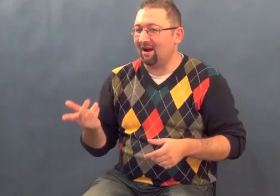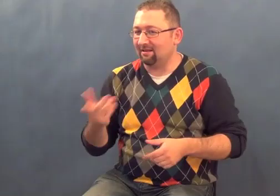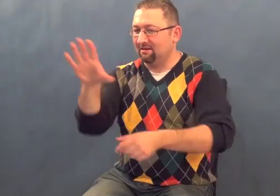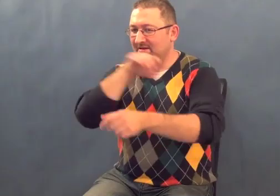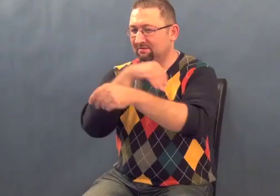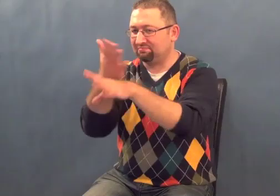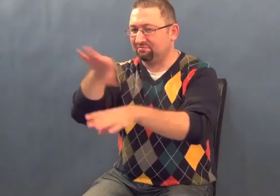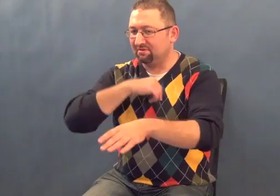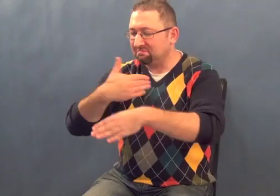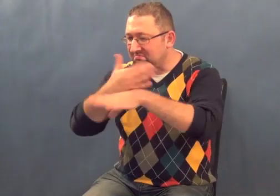Razem się złożymy.